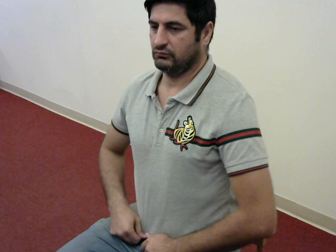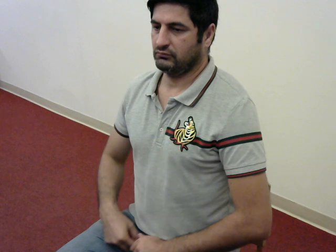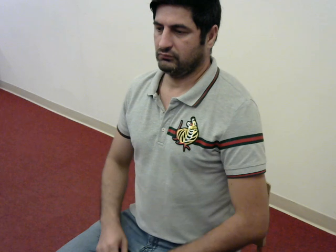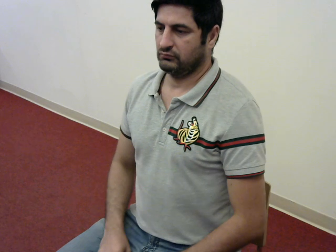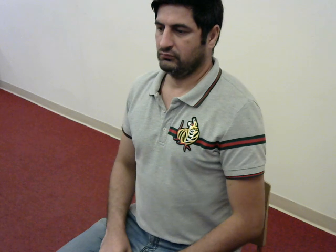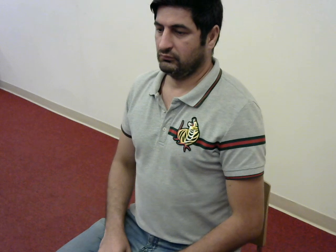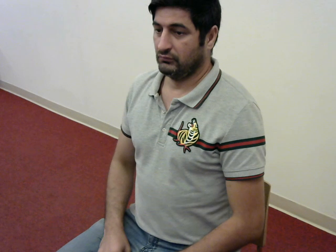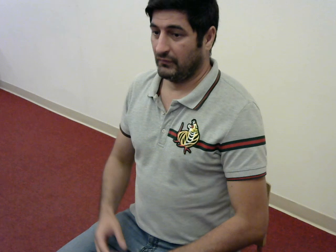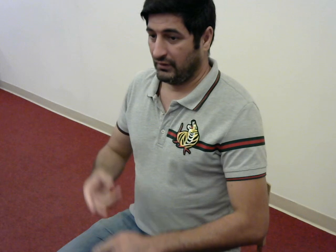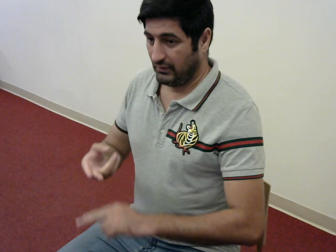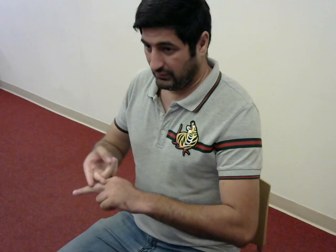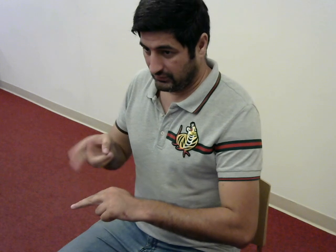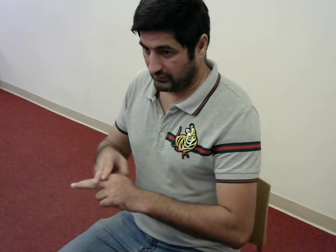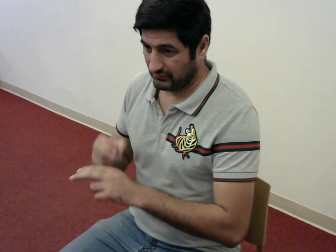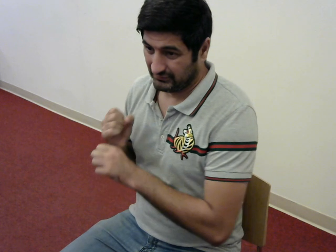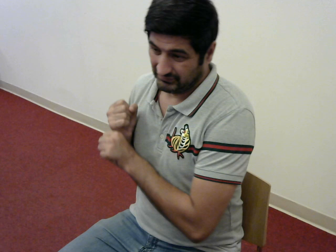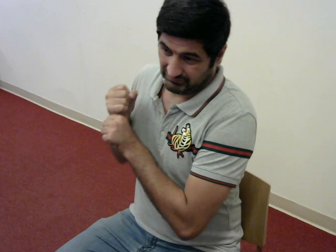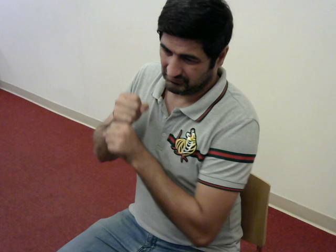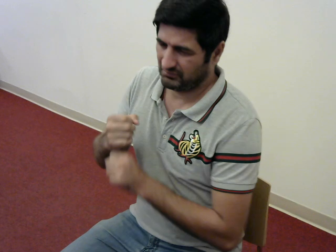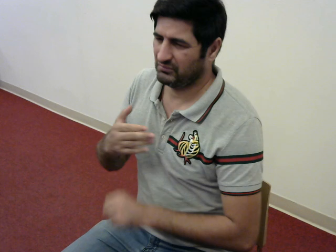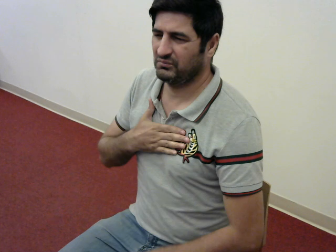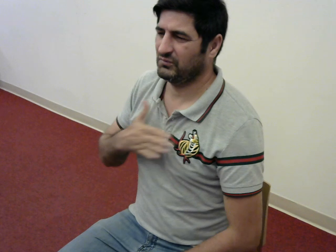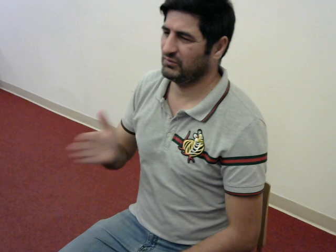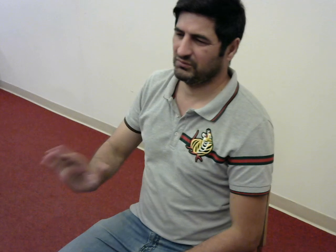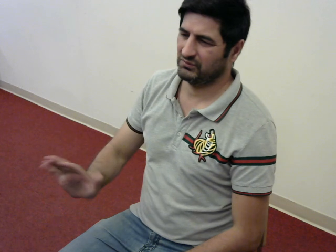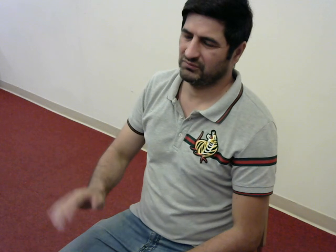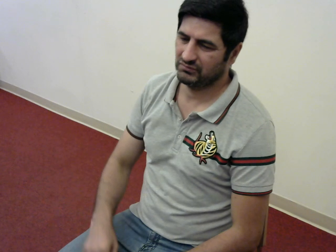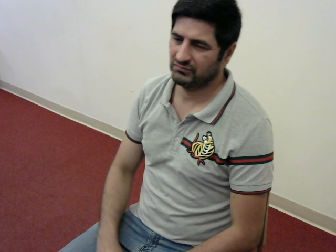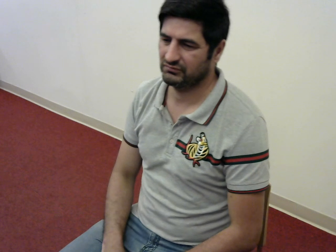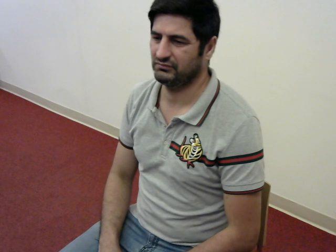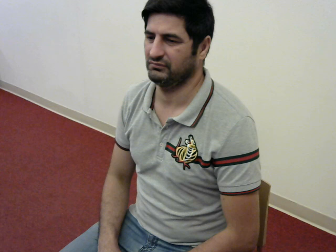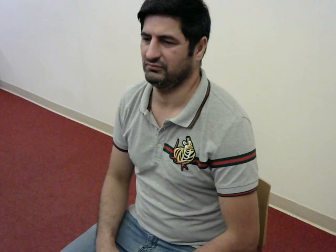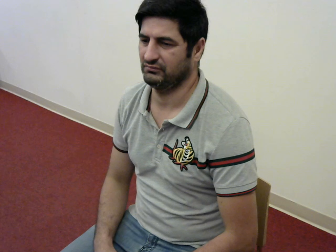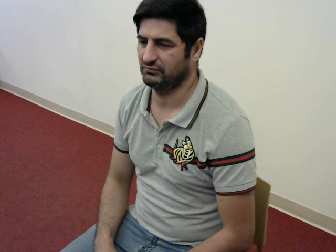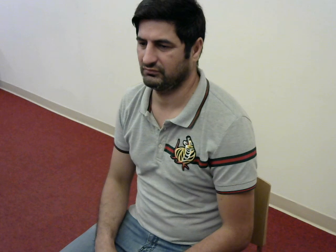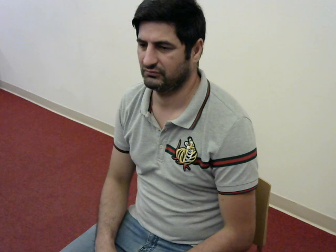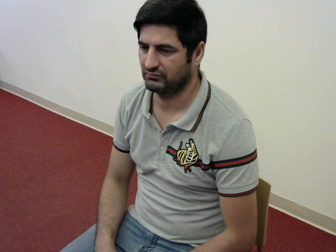Bu çanta mənim deyil